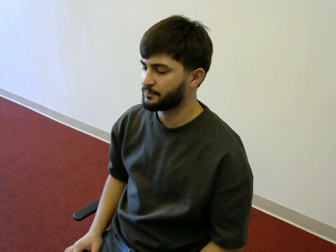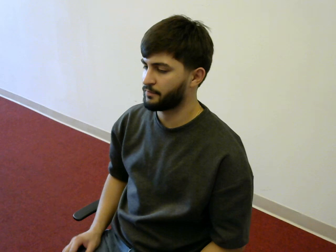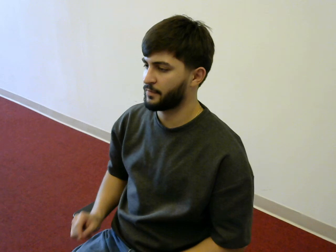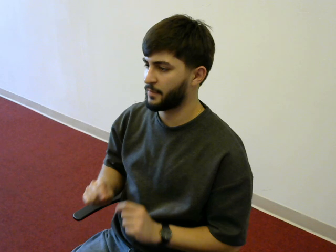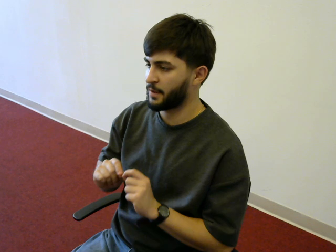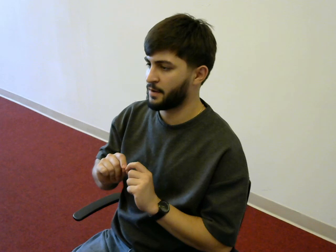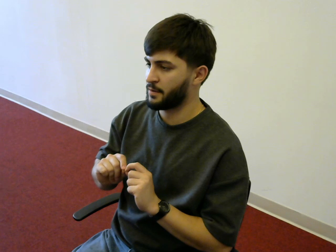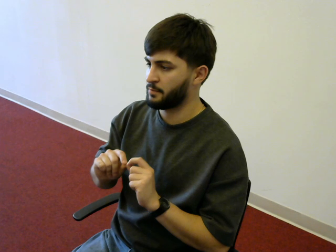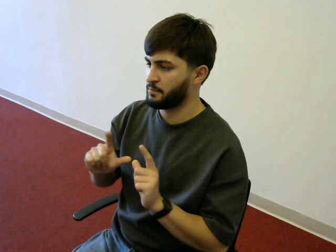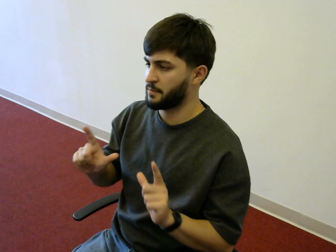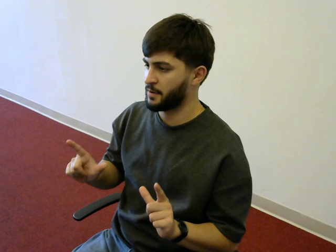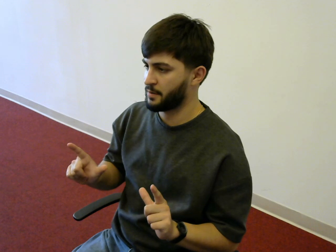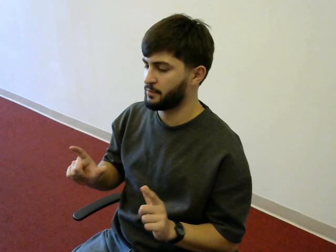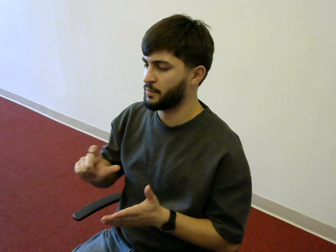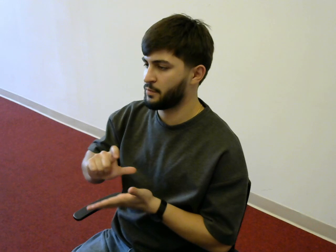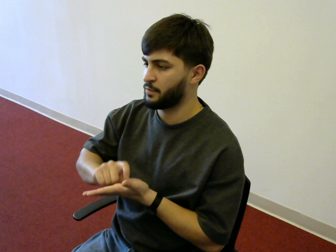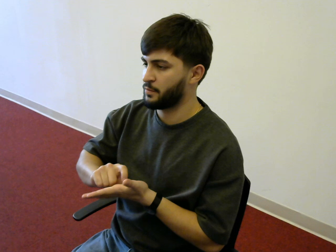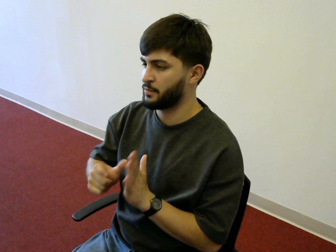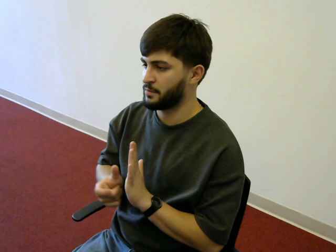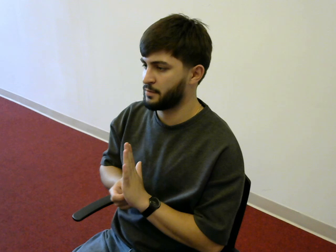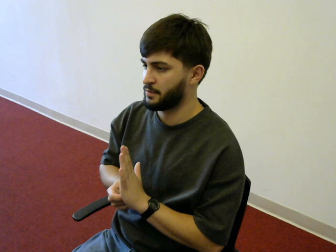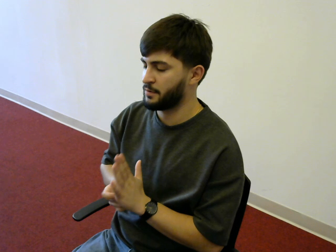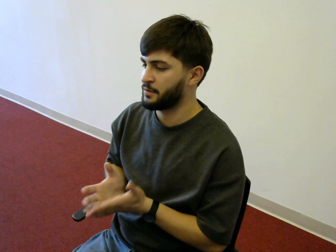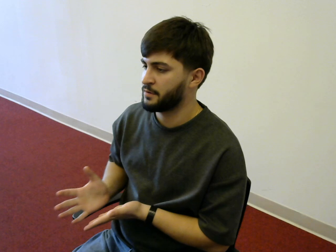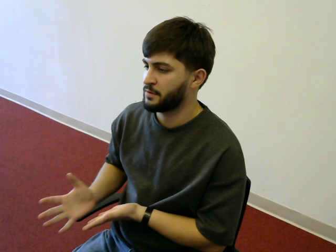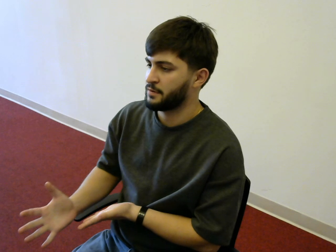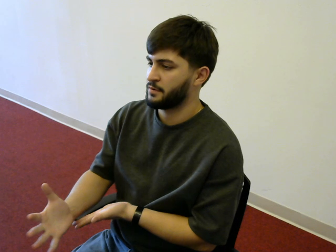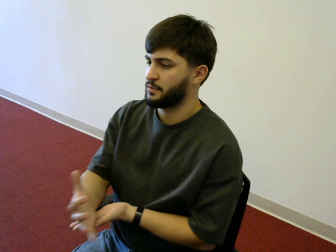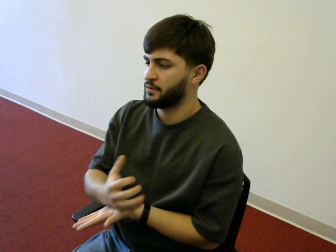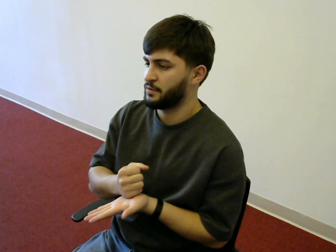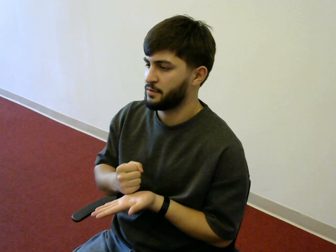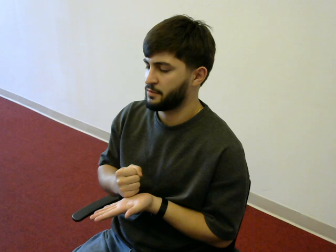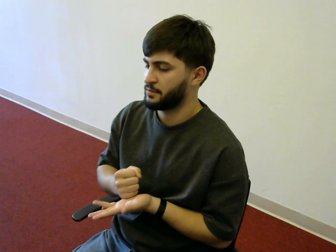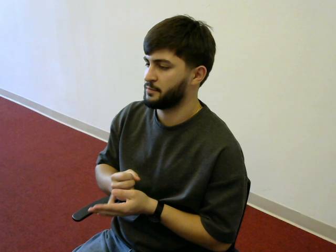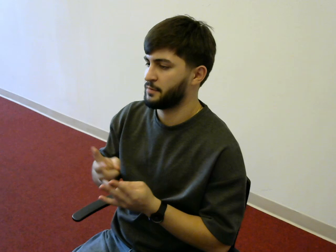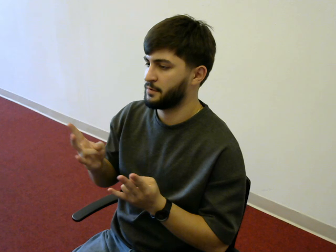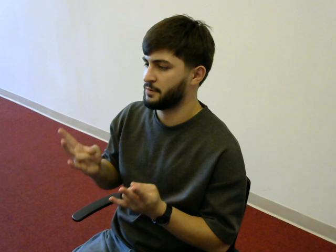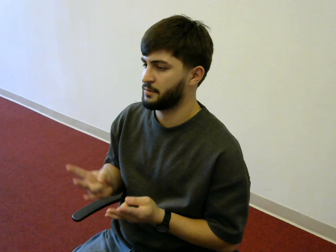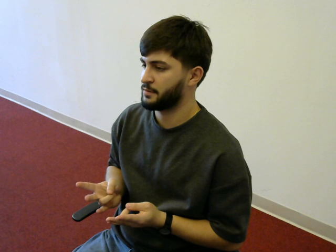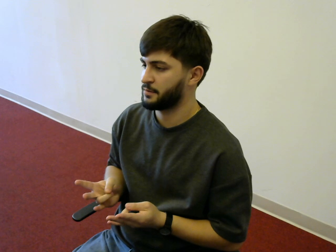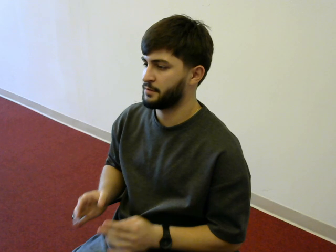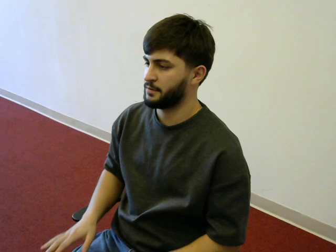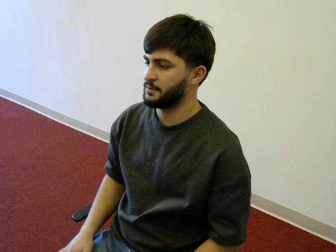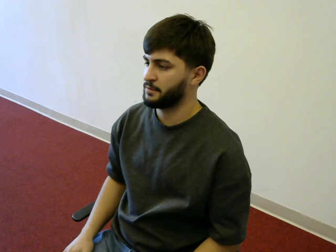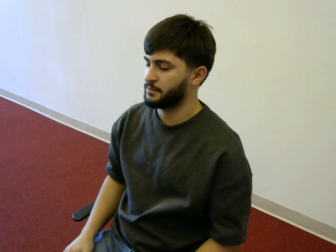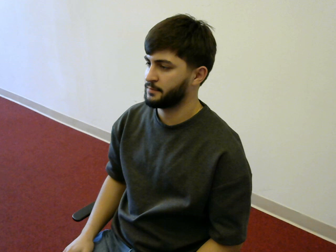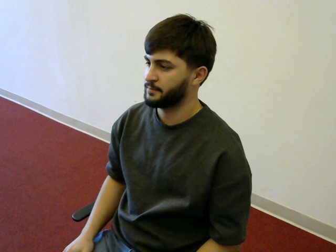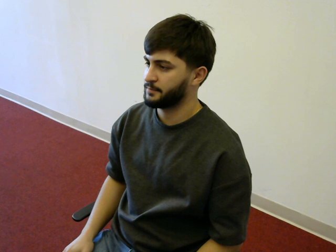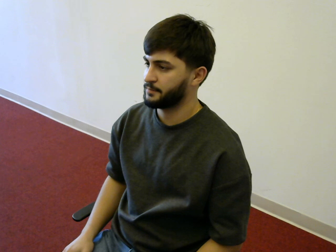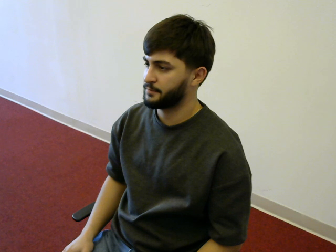Məktəbdə otaqları yığışdırmaq lazımdır